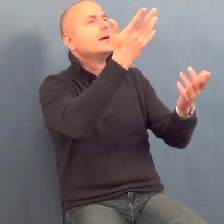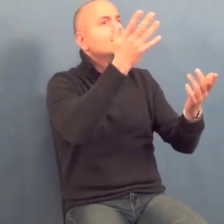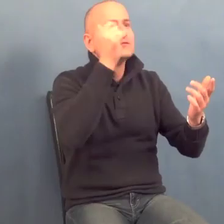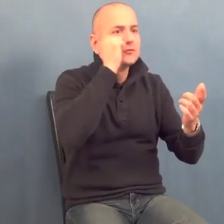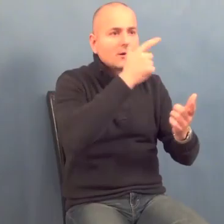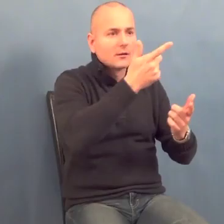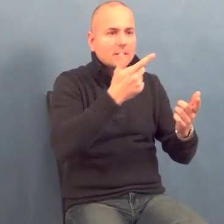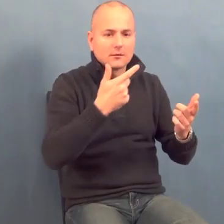Ale on pyta: "Co?"